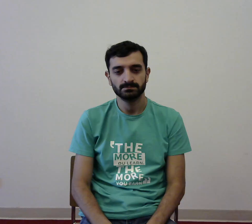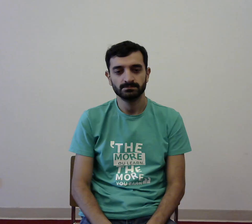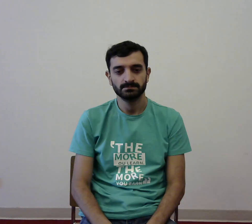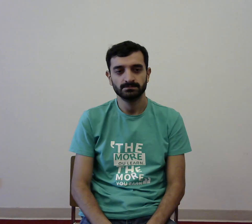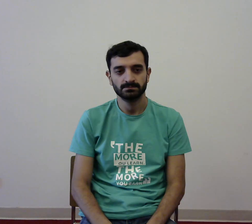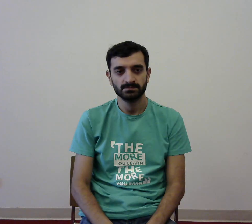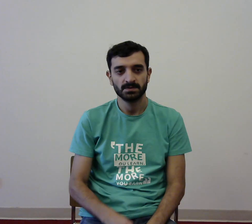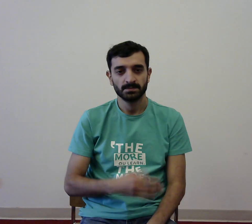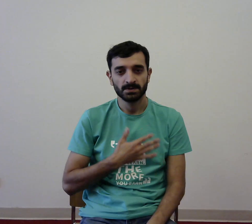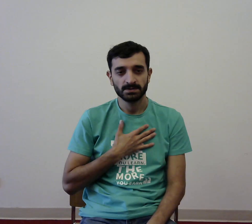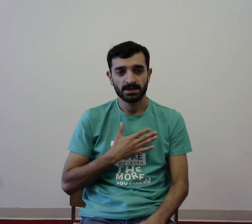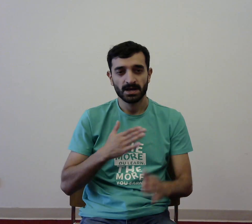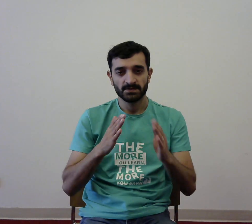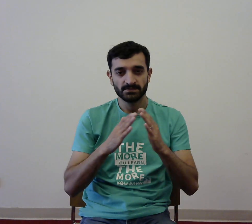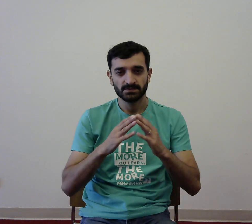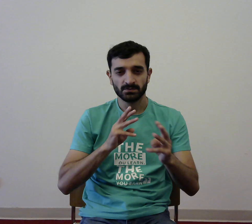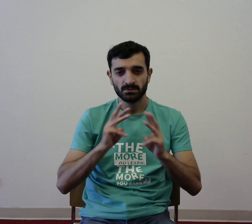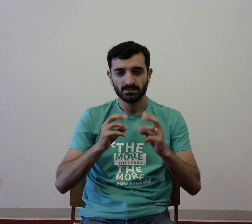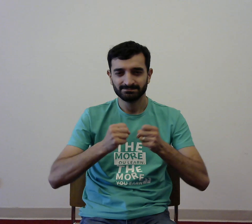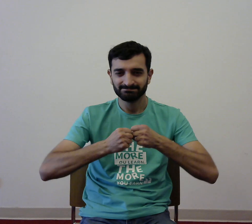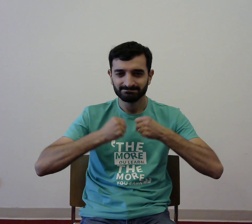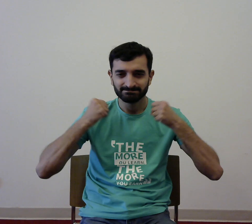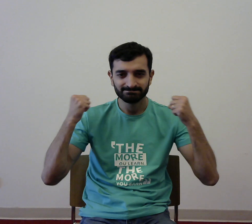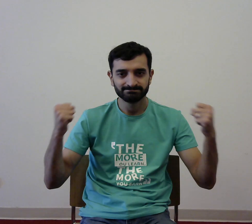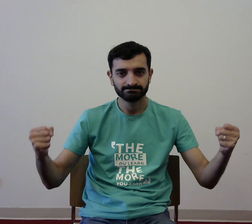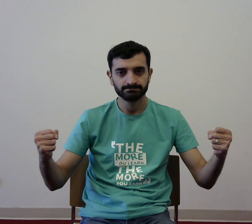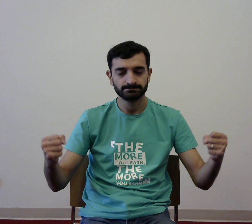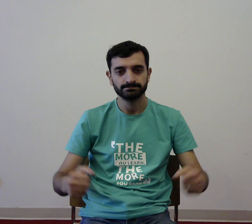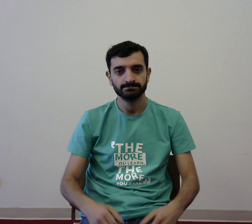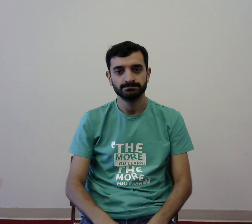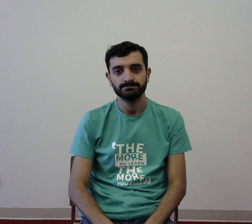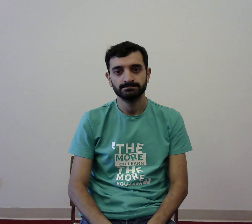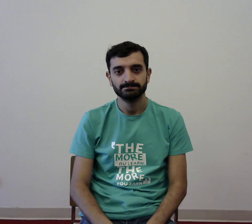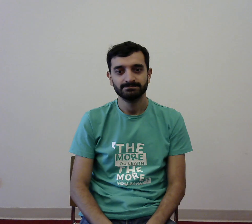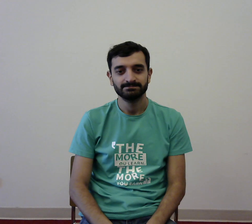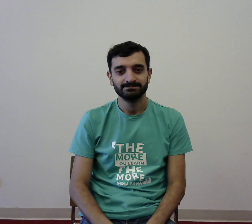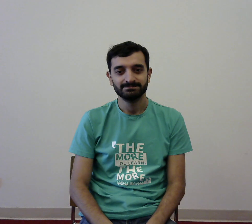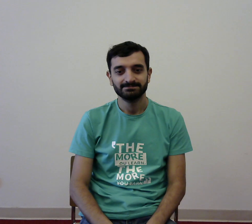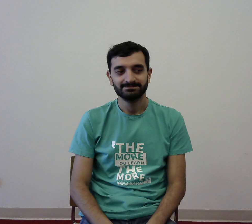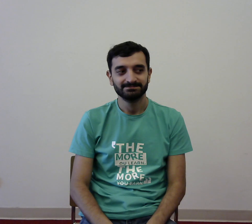Mənim evimin mətbəxi genişdir